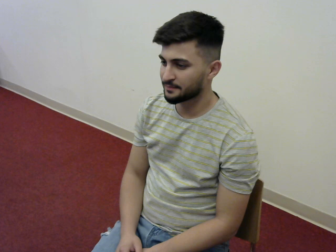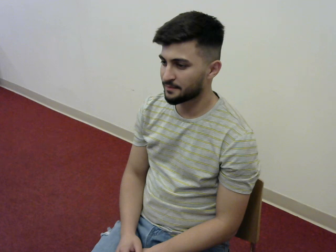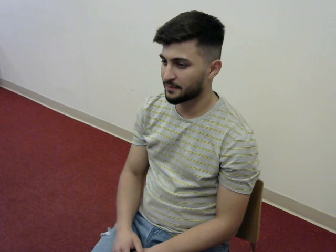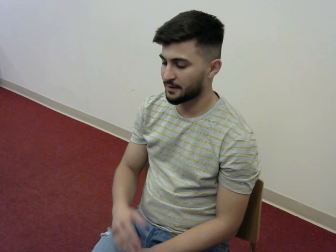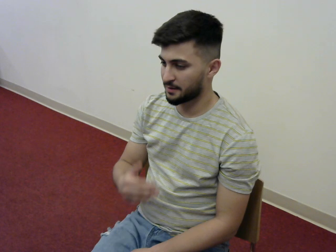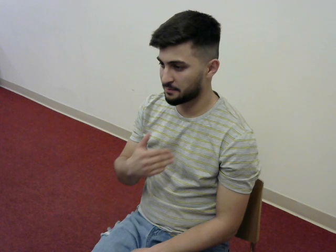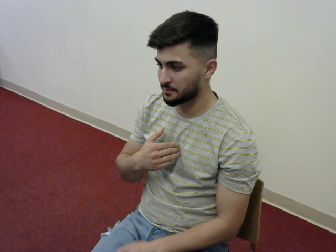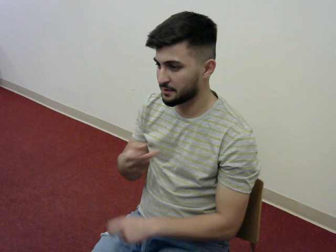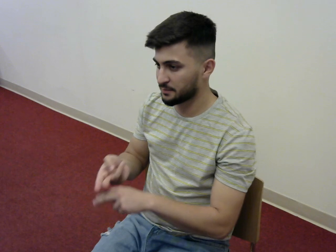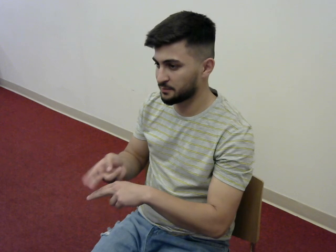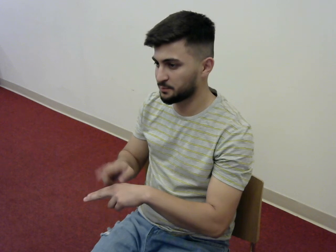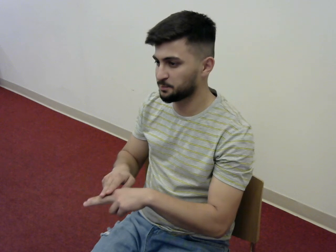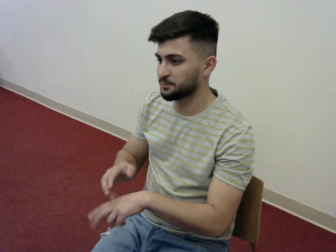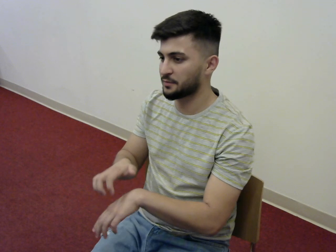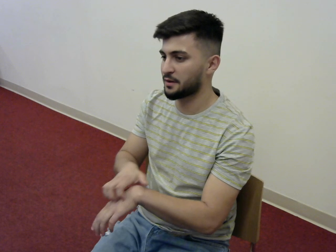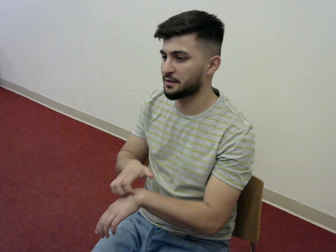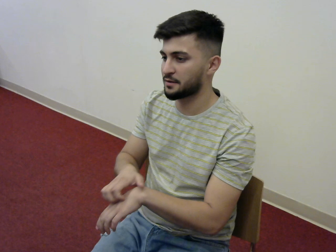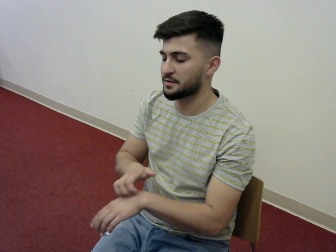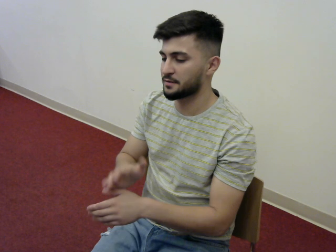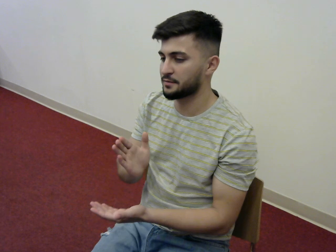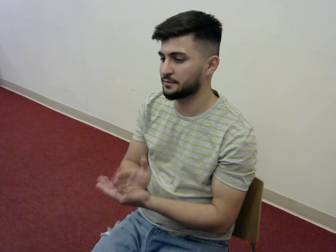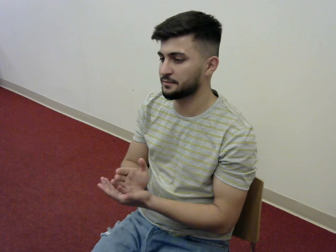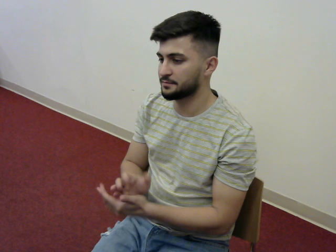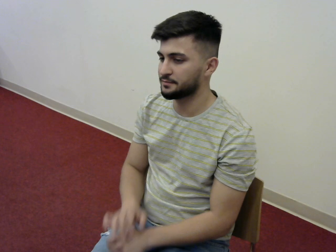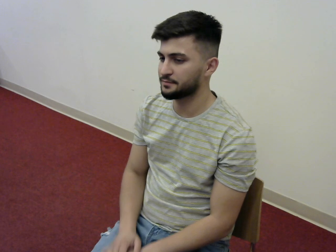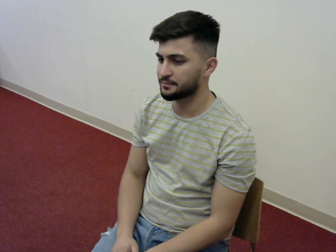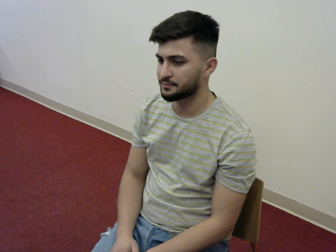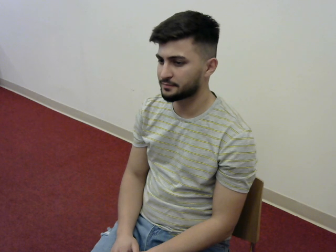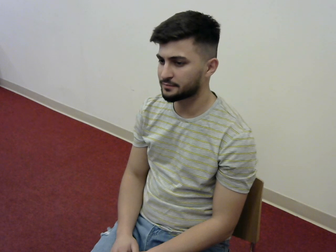Mənim buna alergiyam var